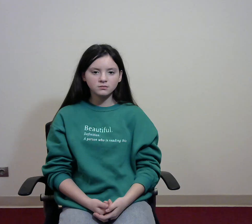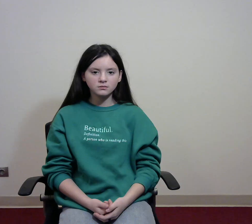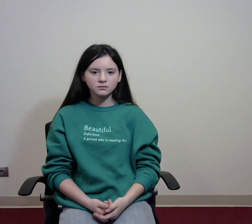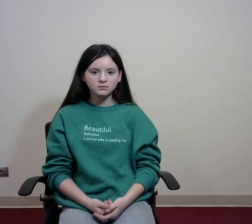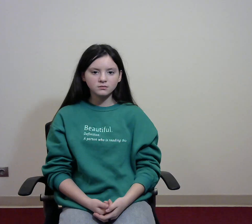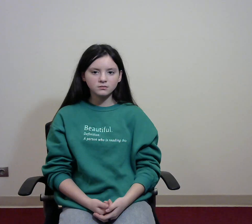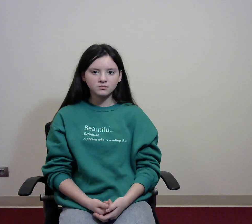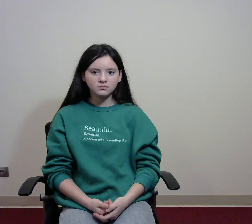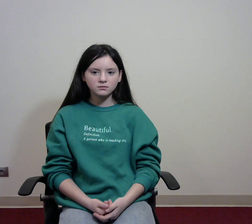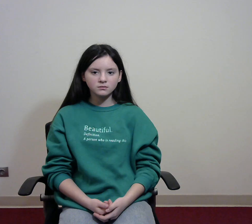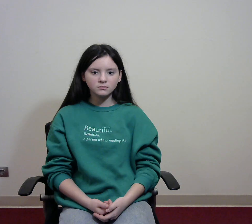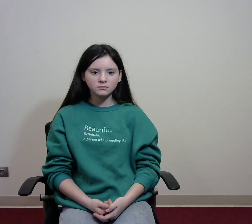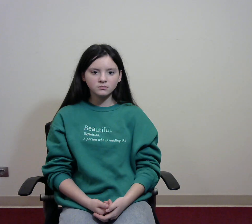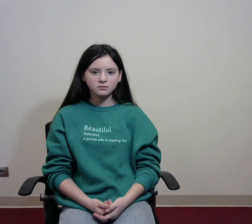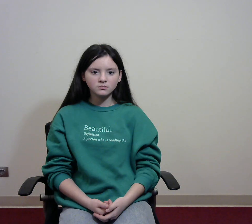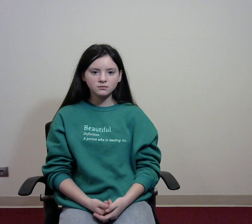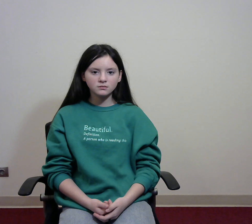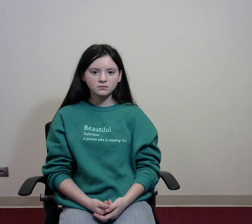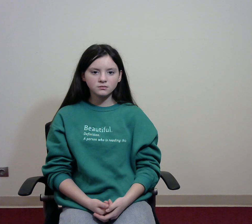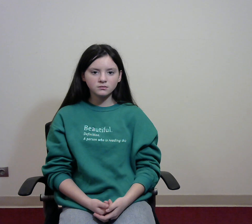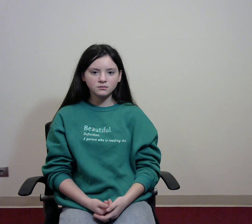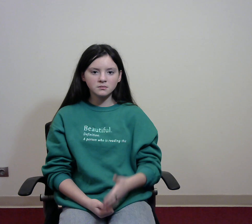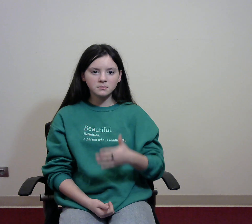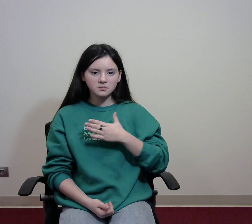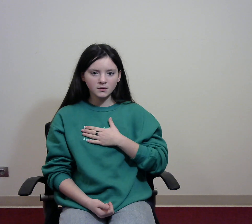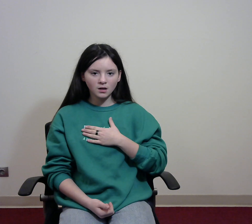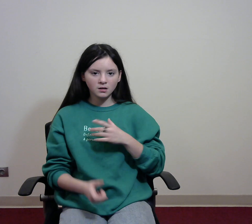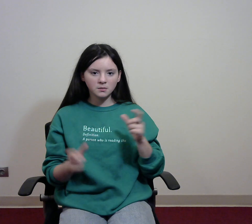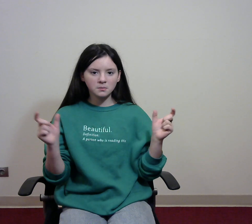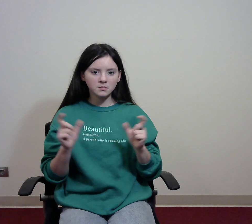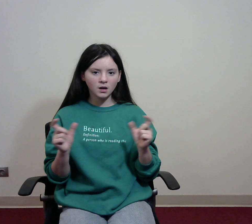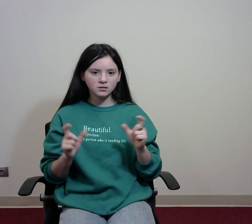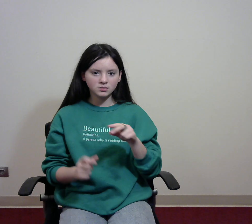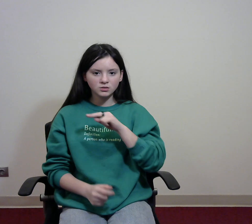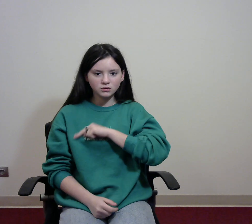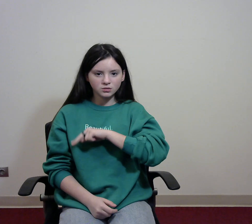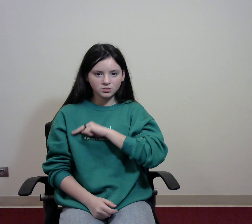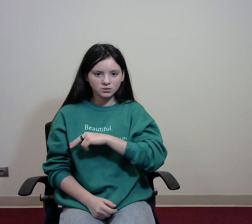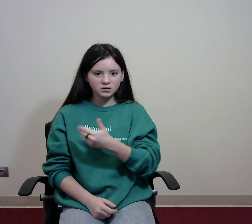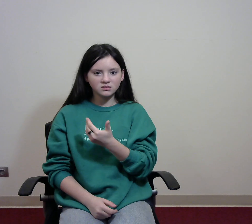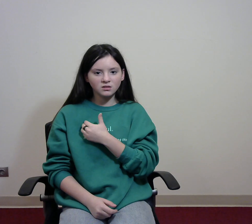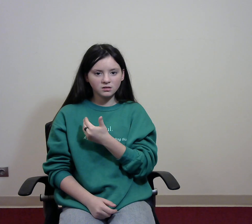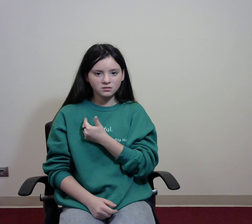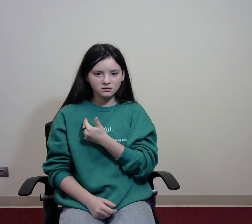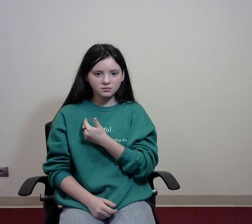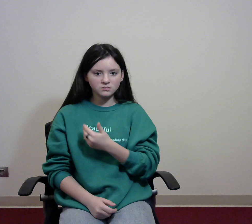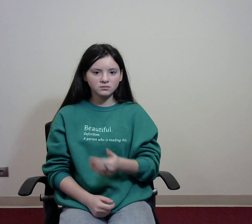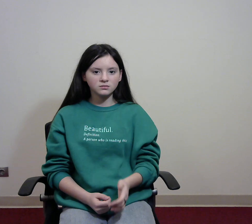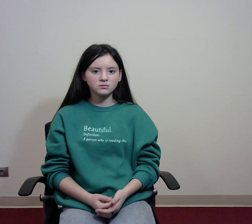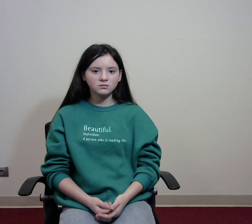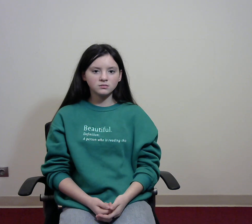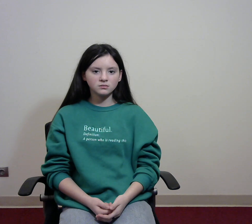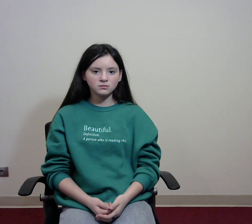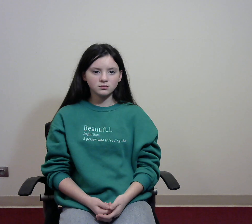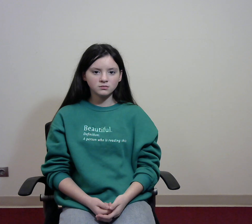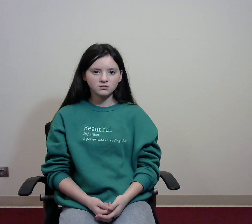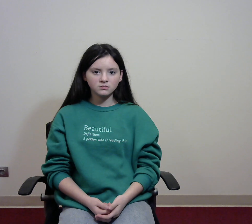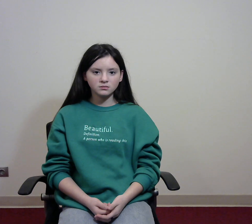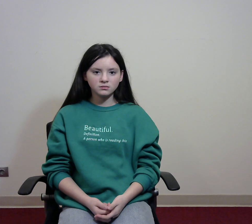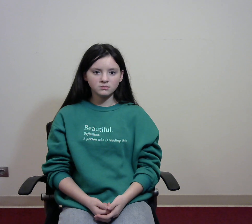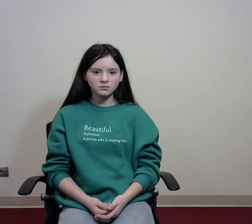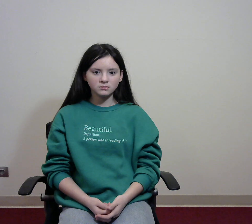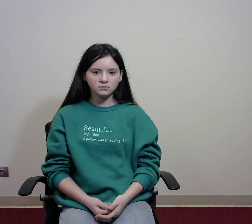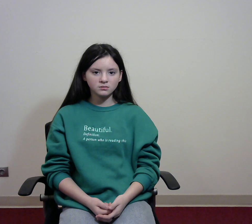Mən marketdə işləmək istəyirəm